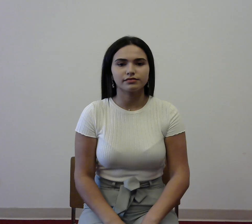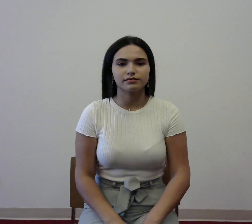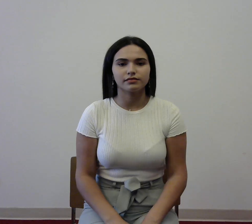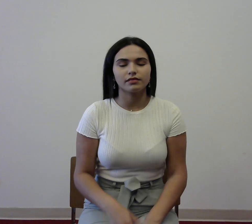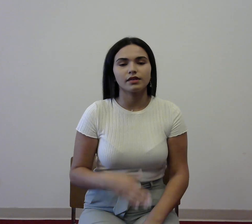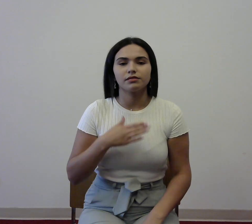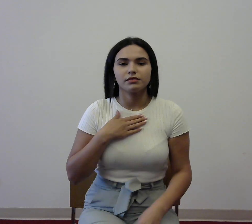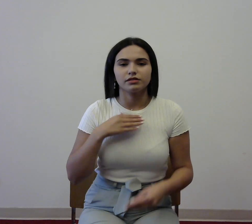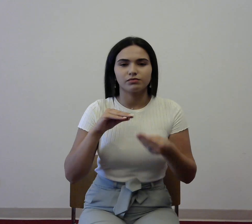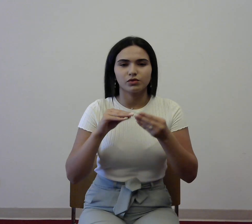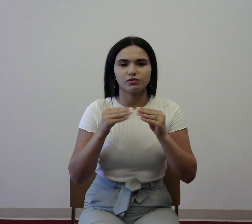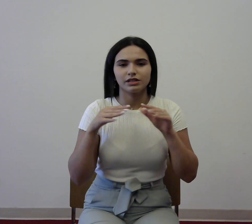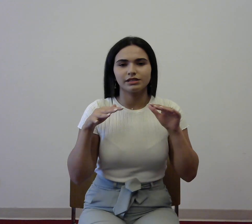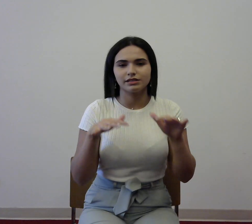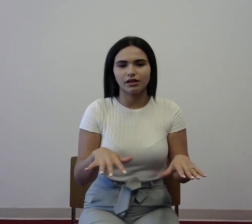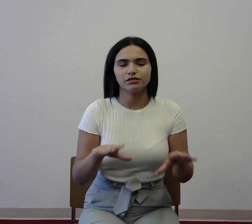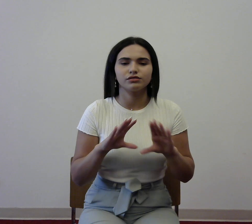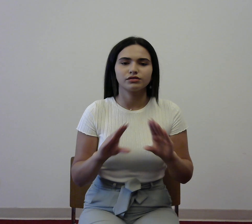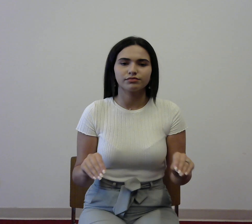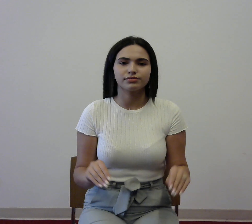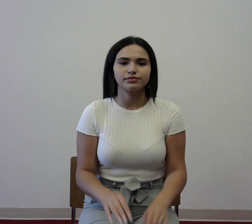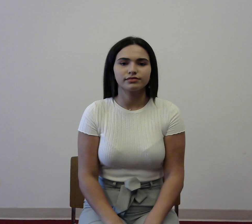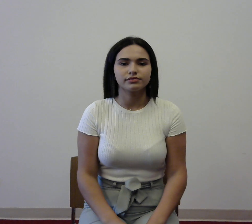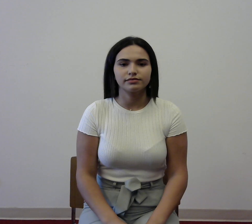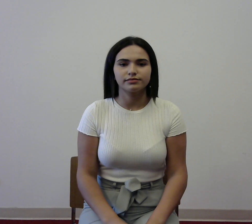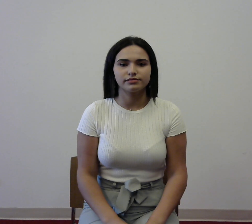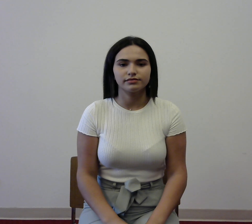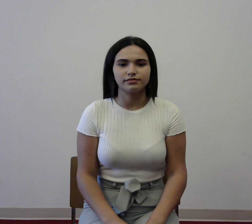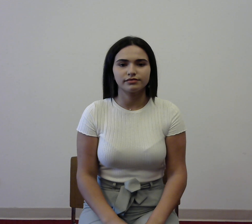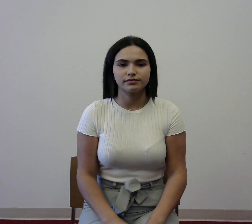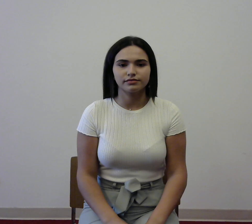Mənim problemim həll olundu